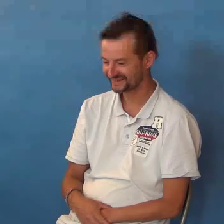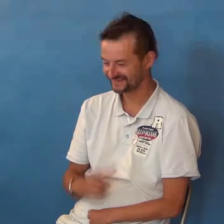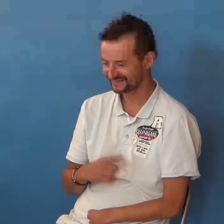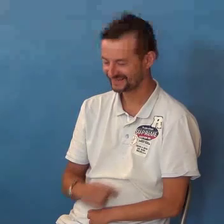Aha.